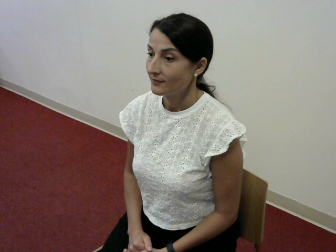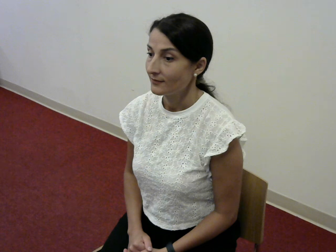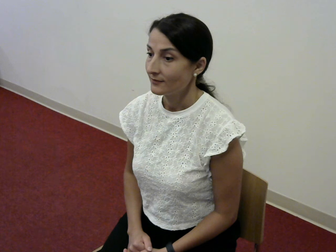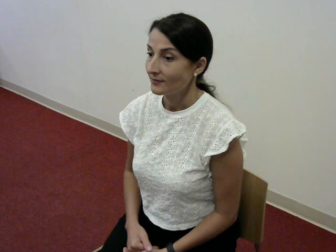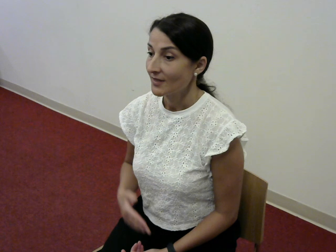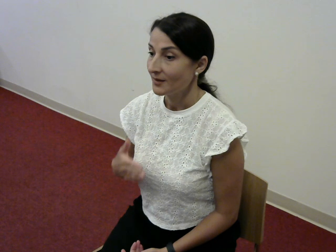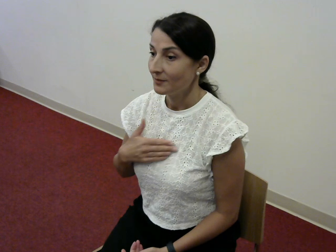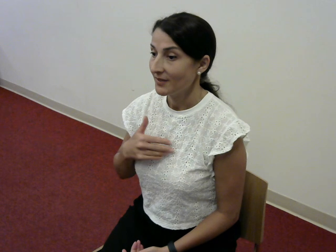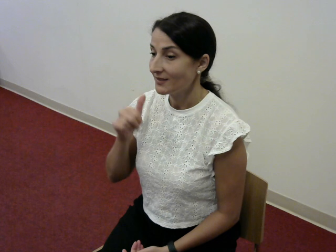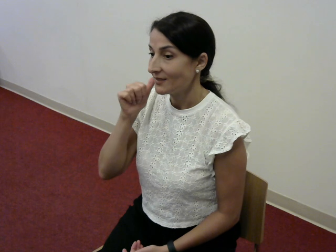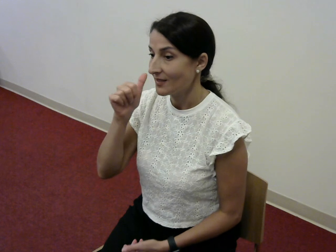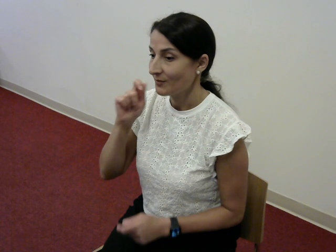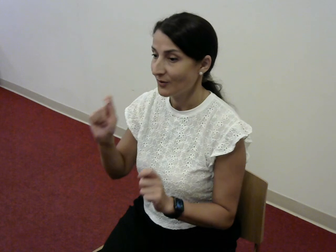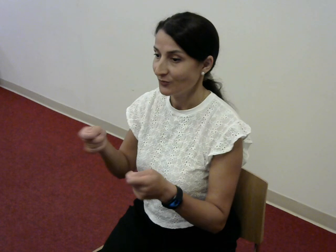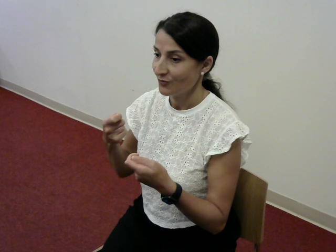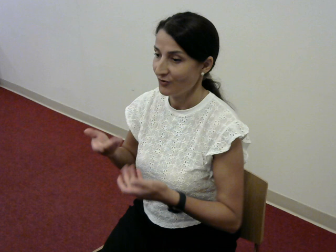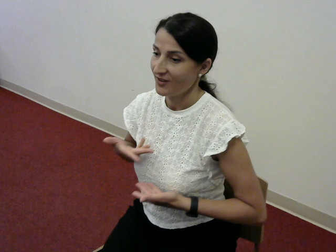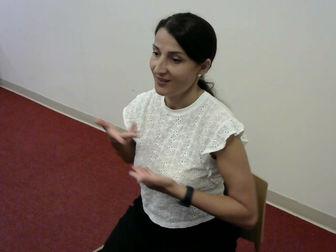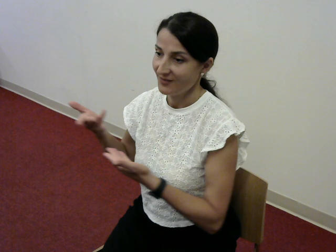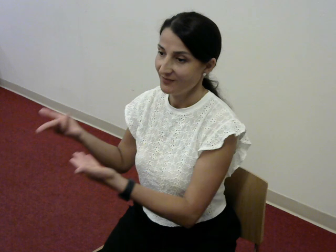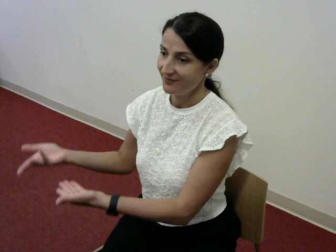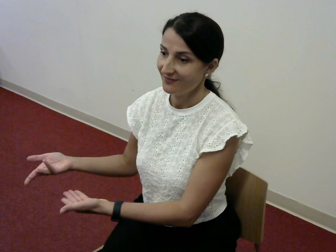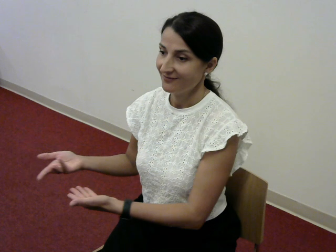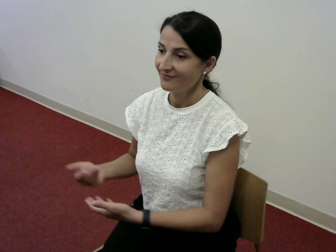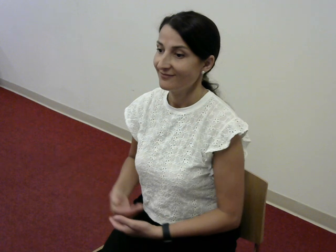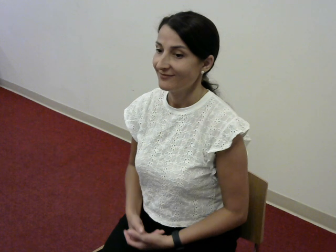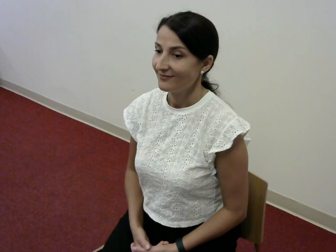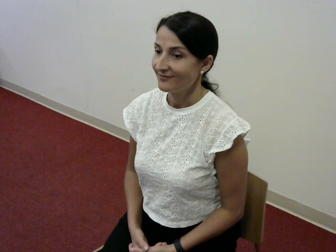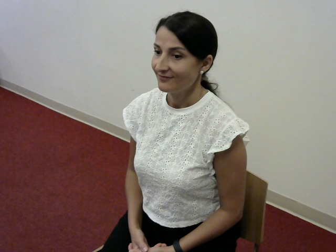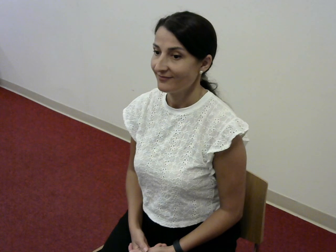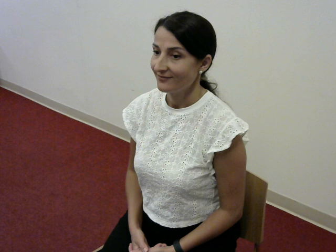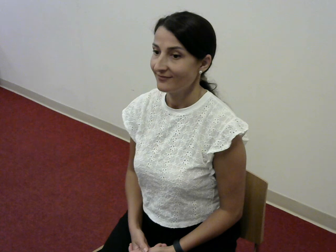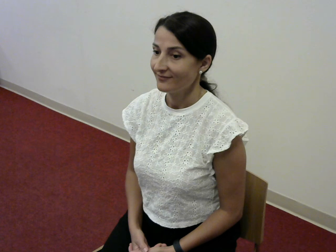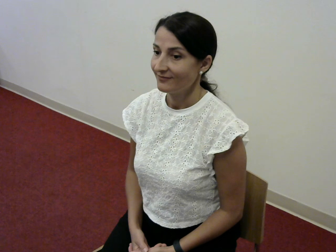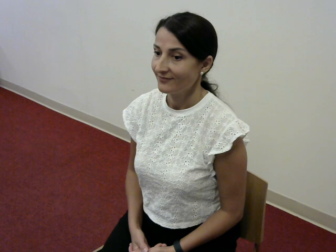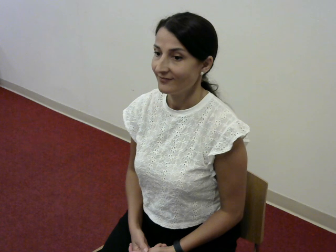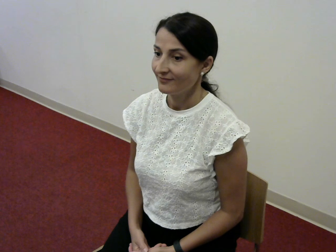Bizi sabah toya çağırıblar